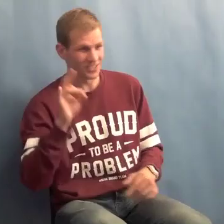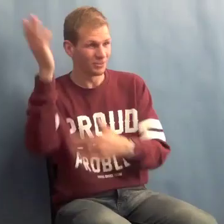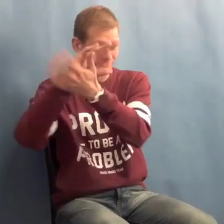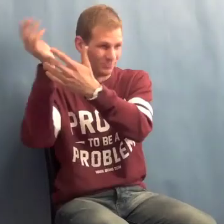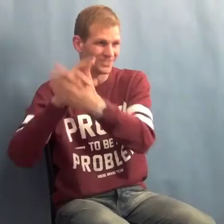Pobiegł.